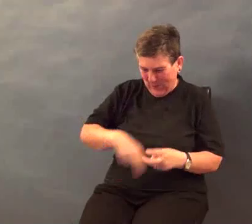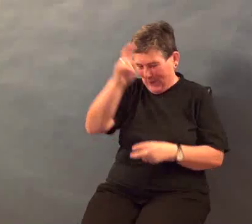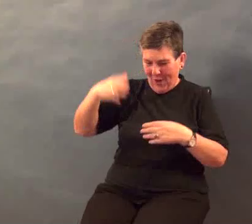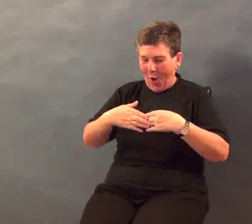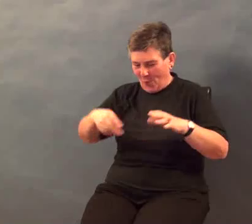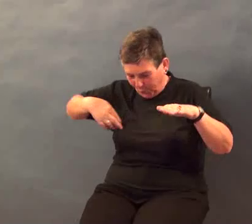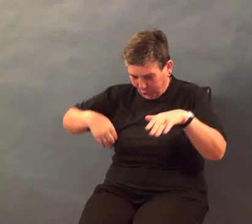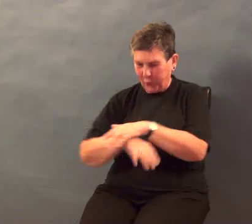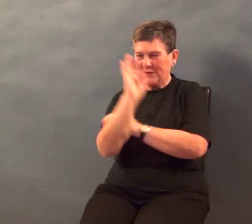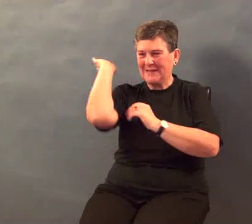Ptaszek otworzył drzwiczki od klatki i uciekł.